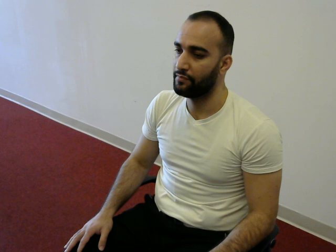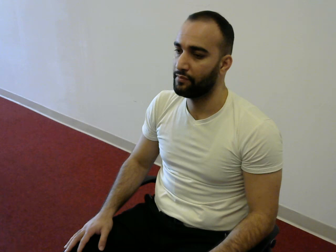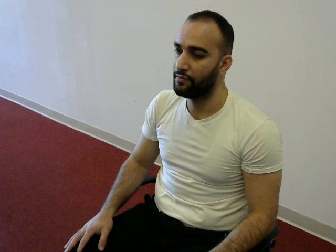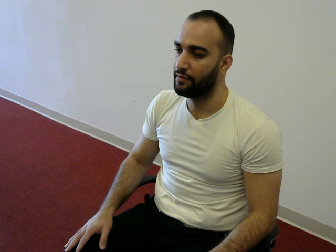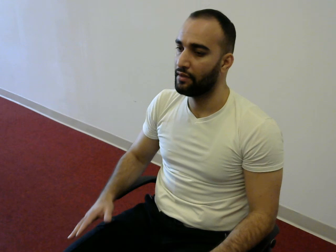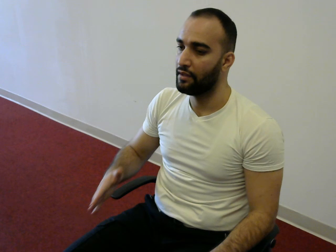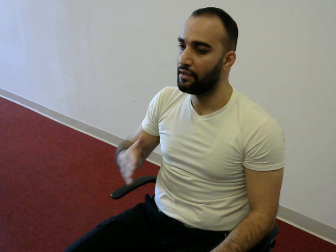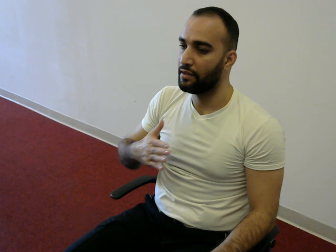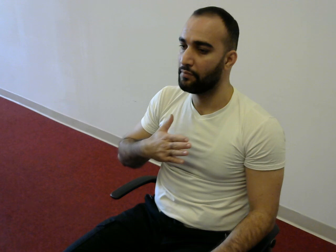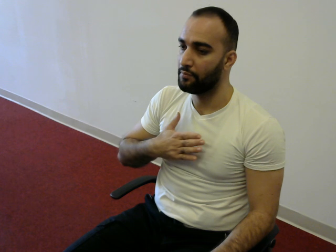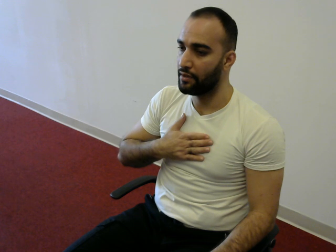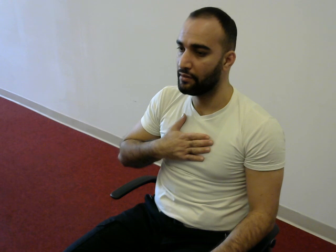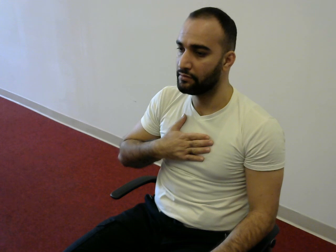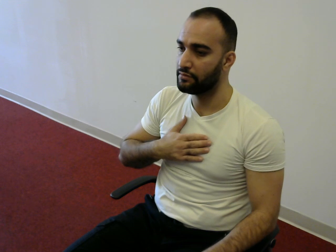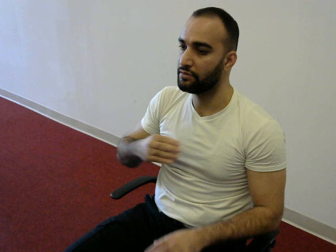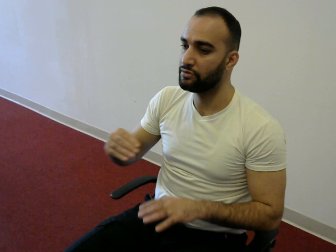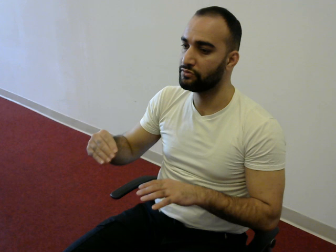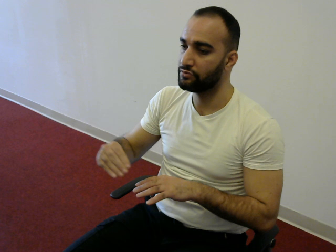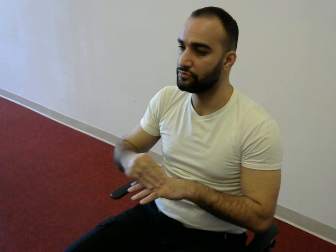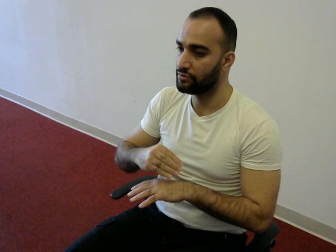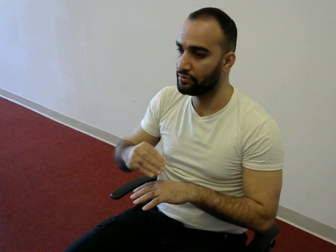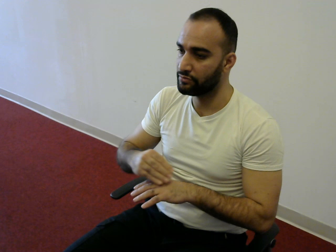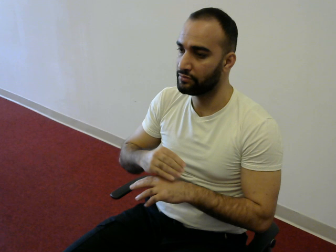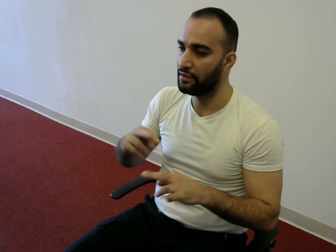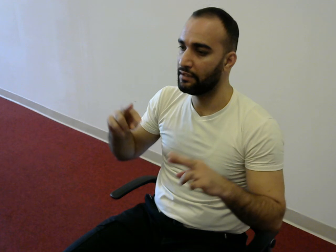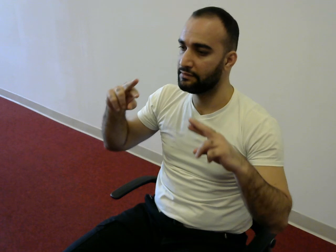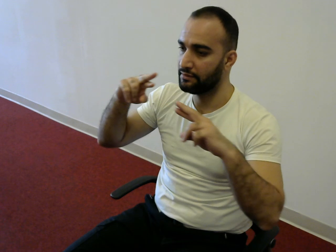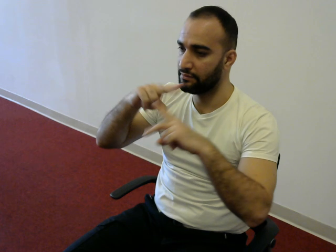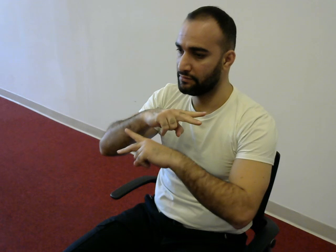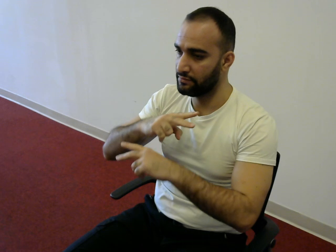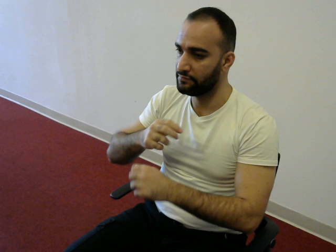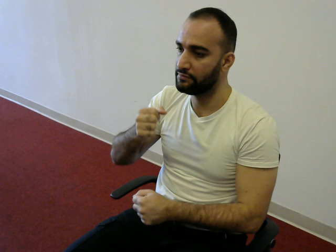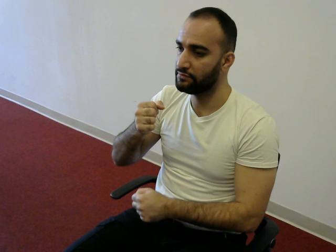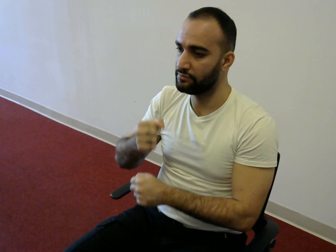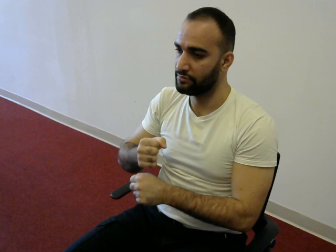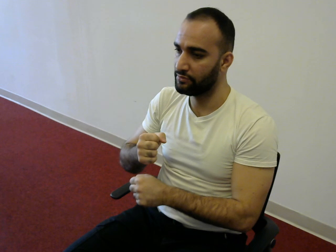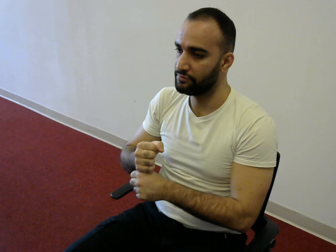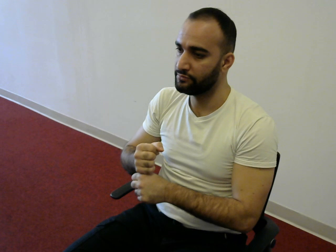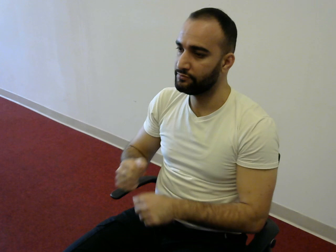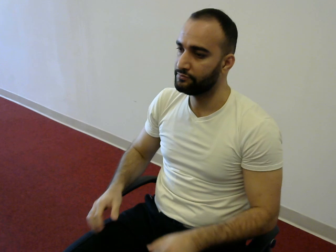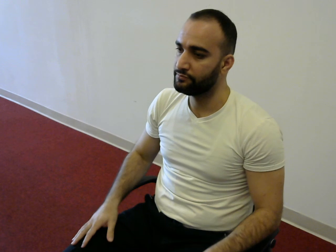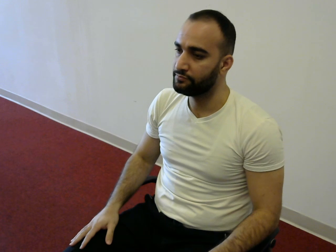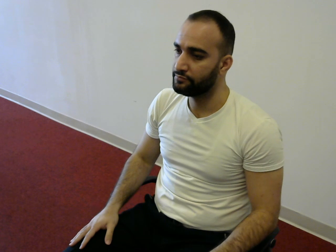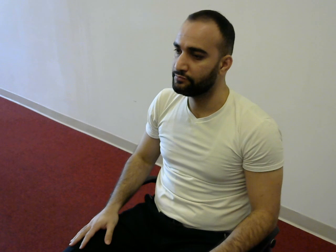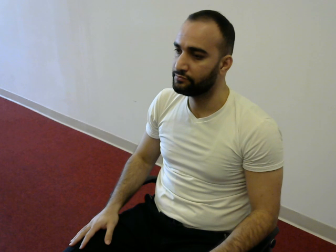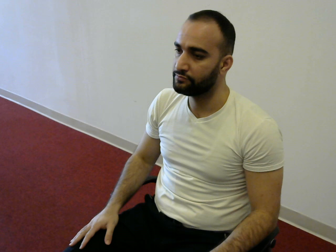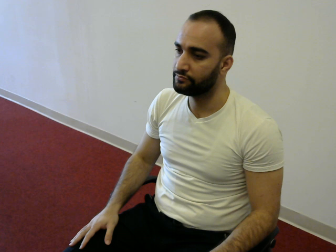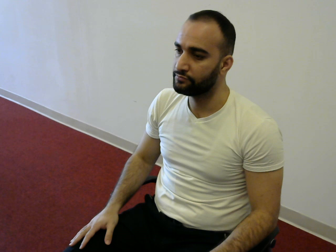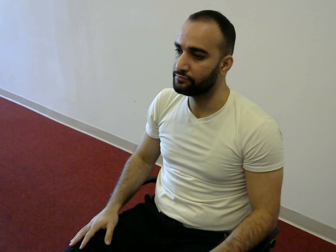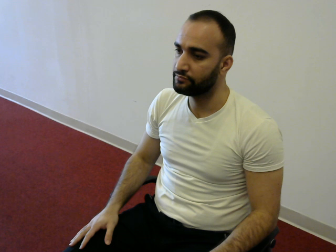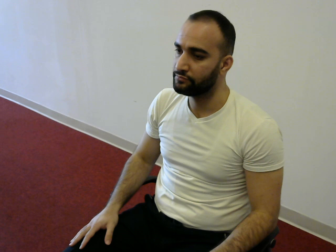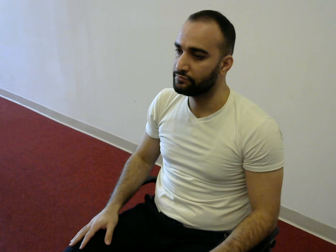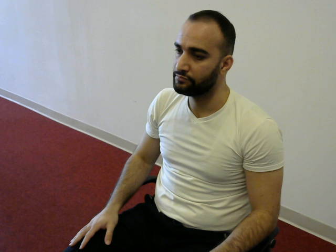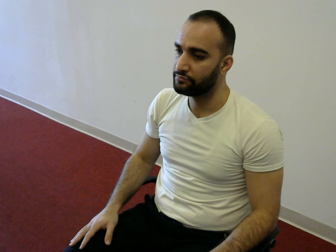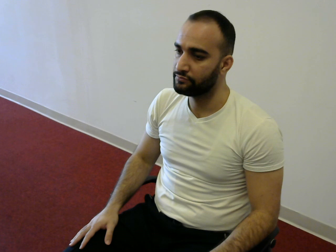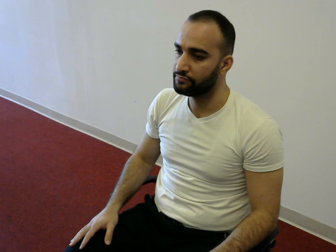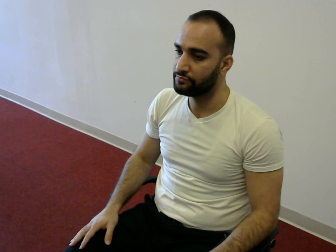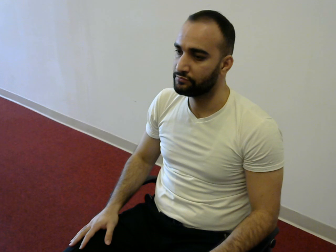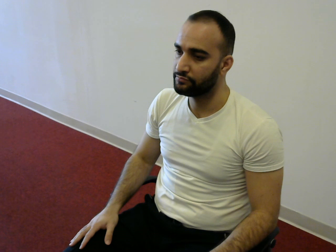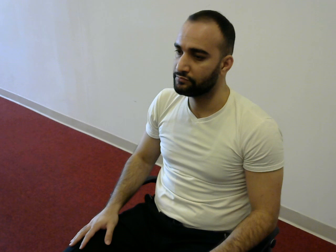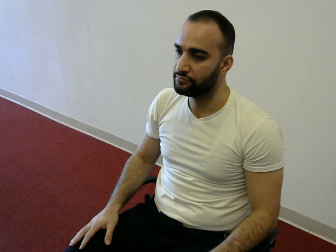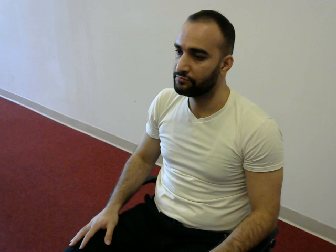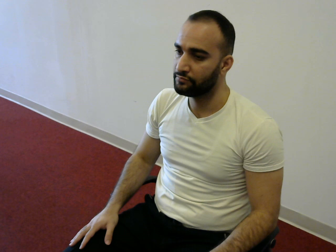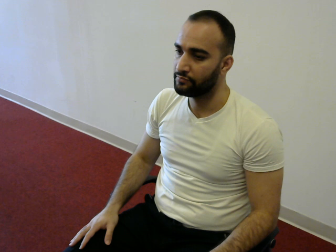Mənim həyat yoldaşım səhv edib